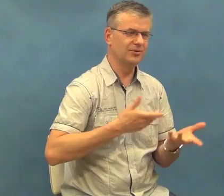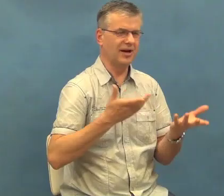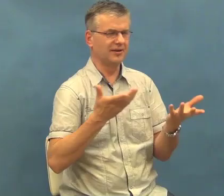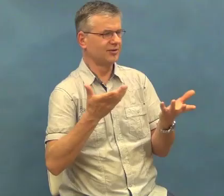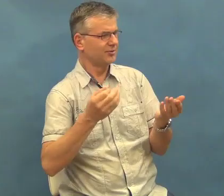Co dalej?